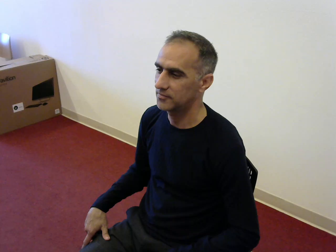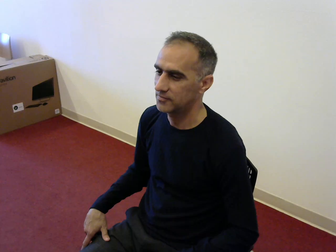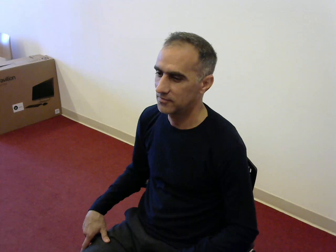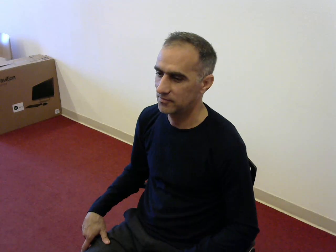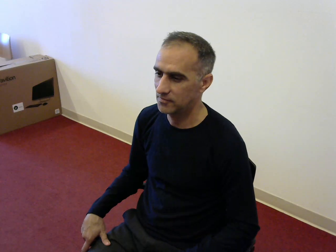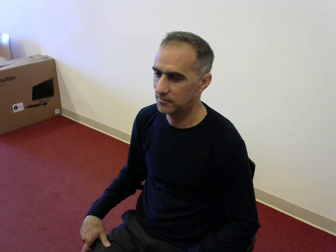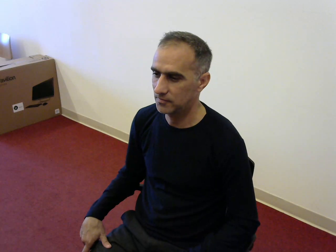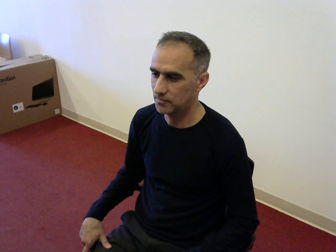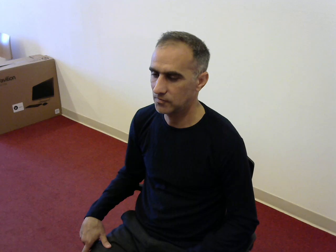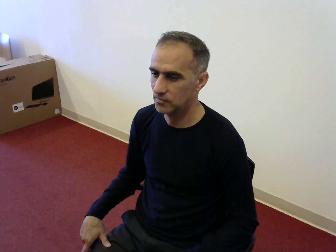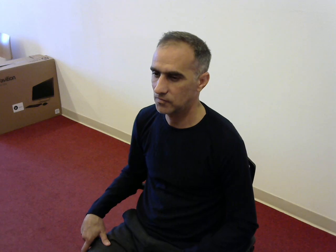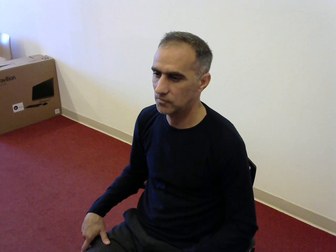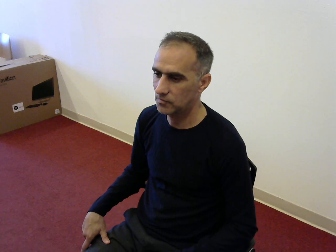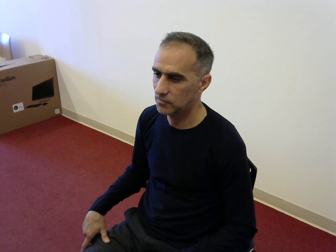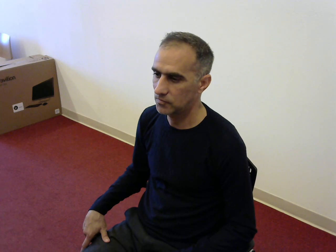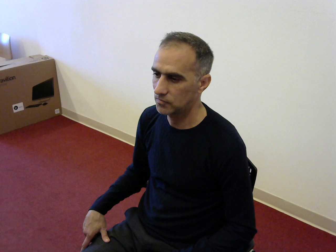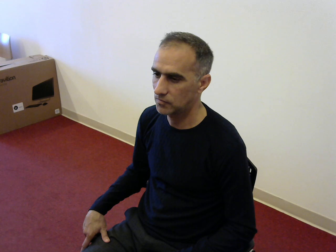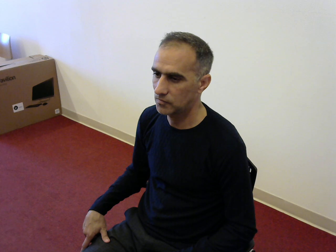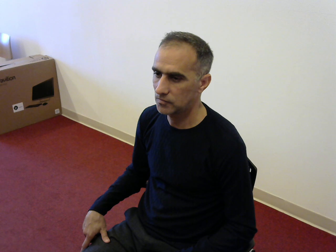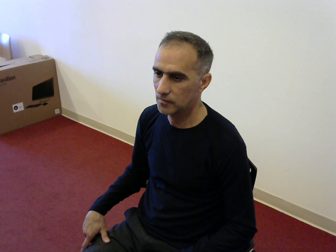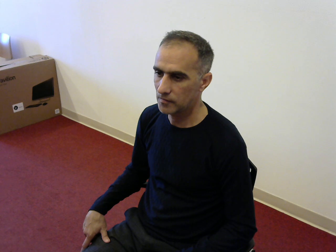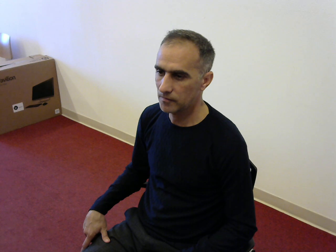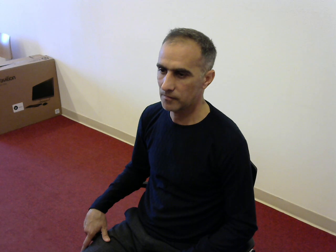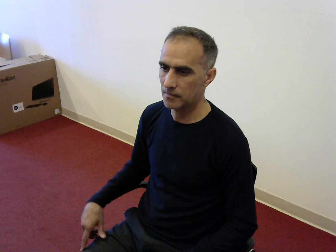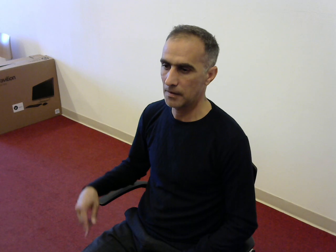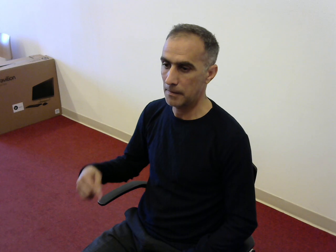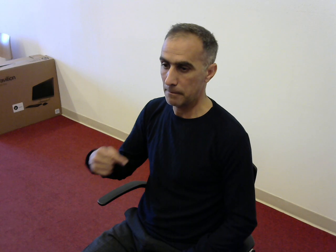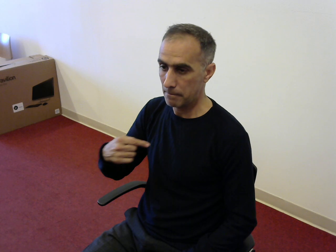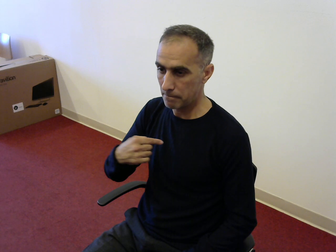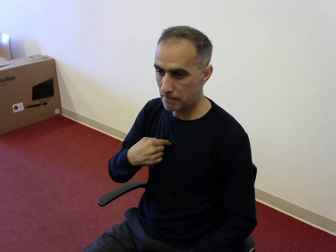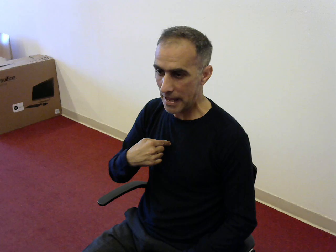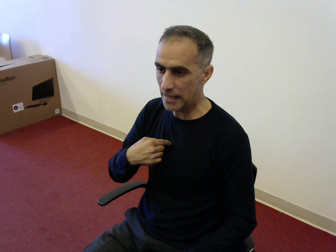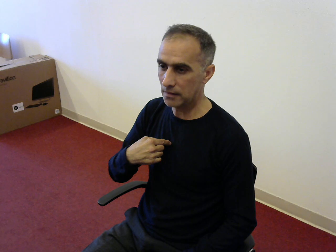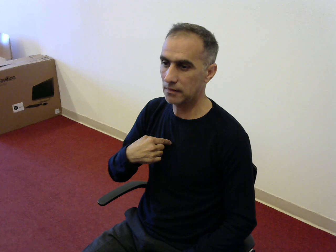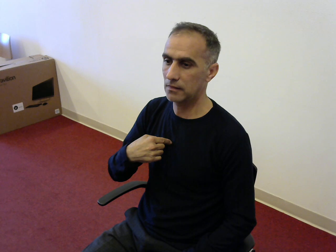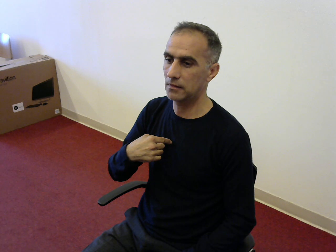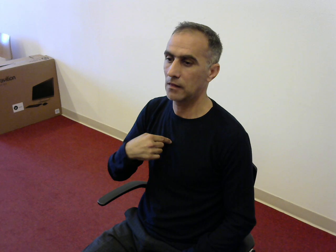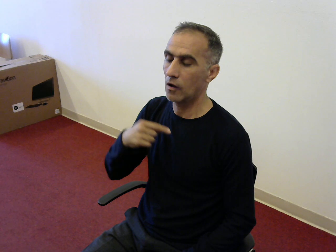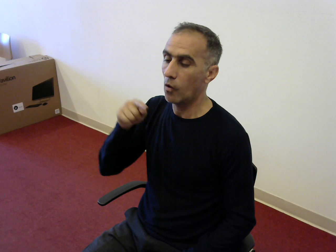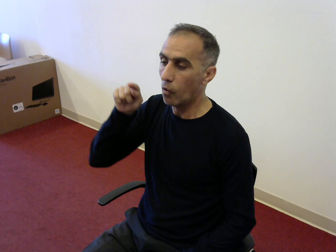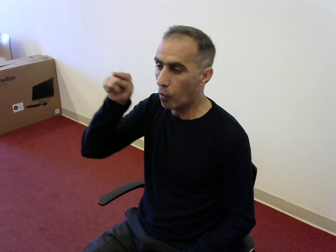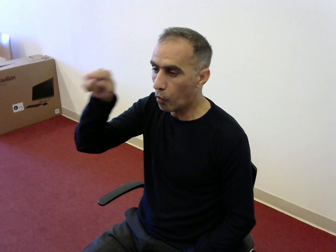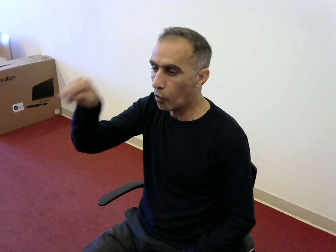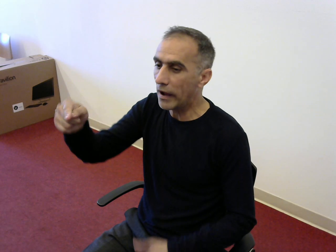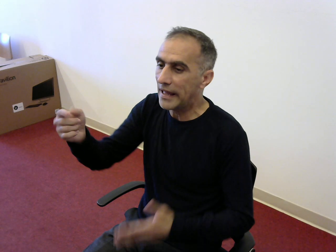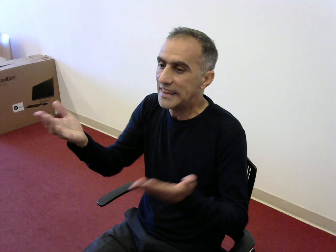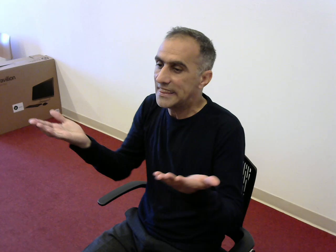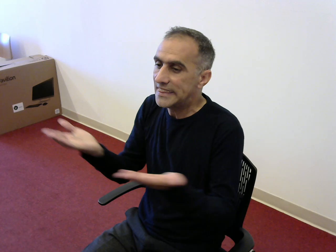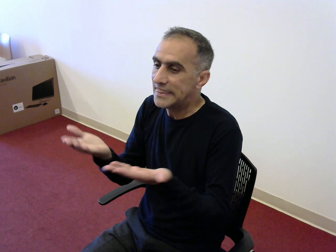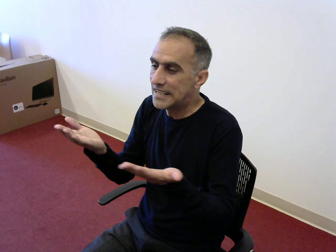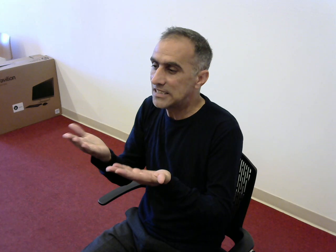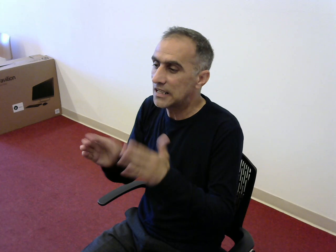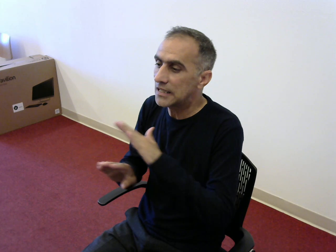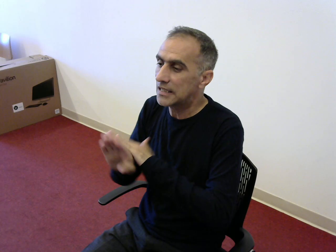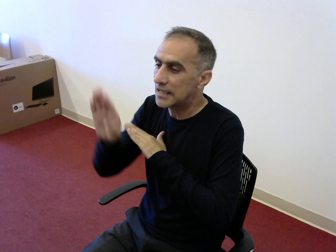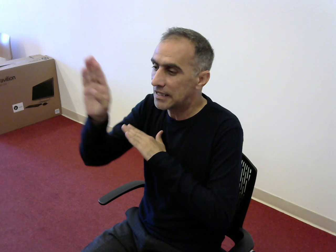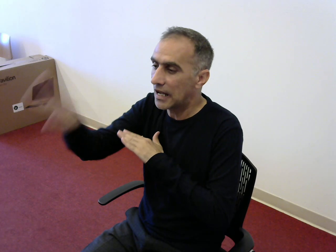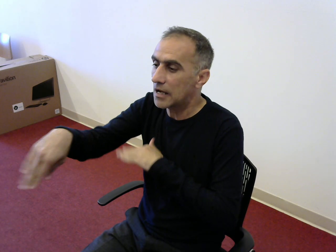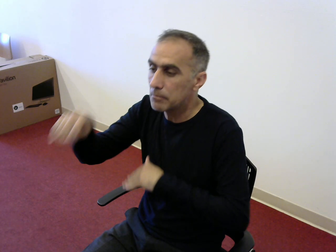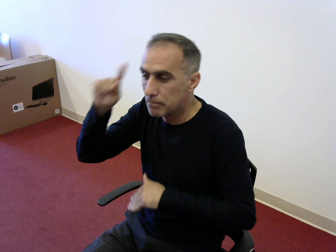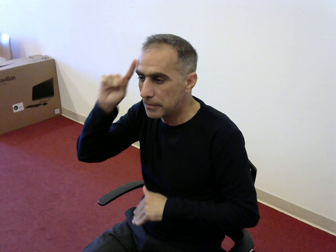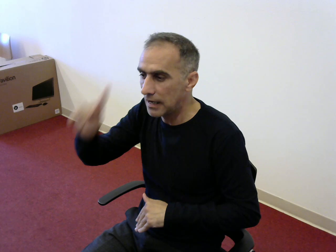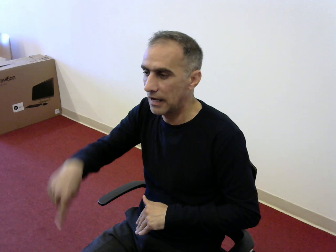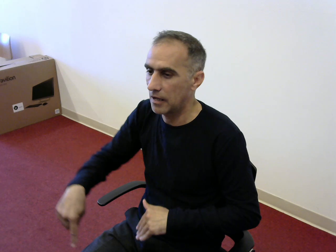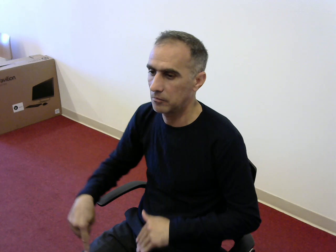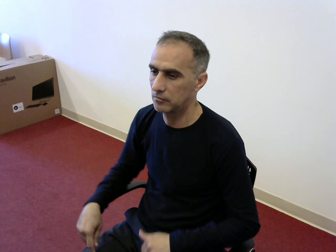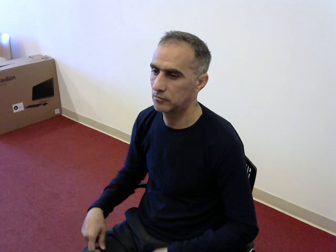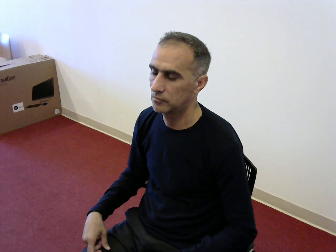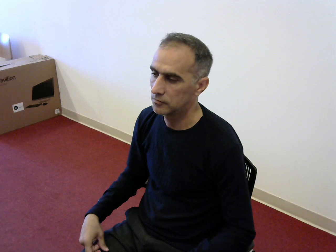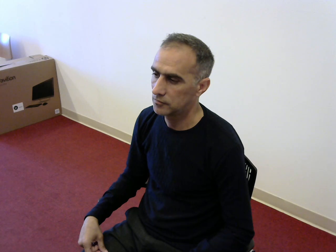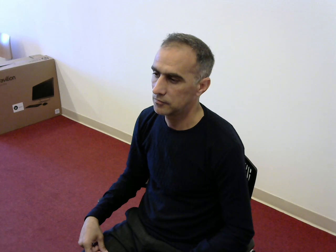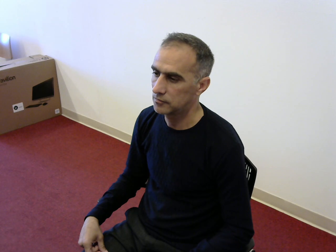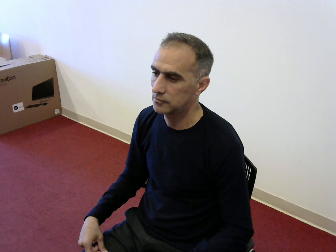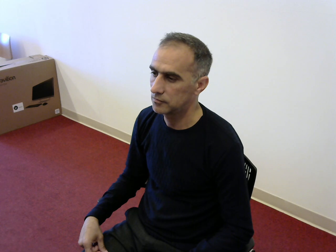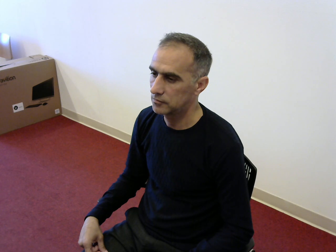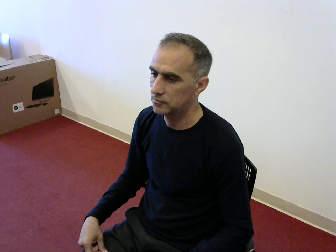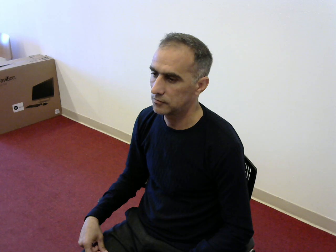Mən ora necə gedə bilərəm?